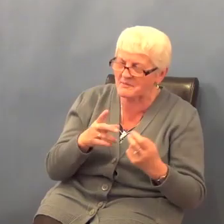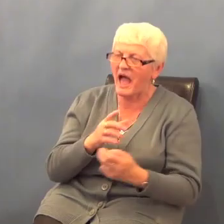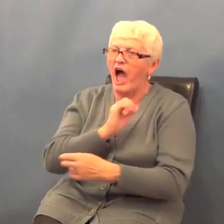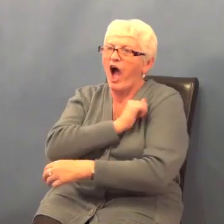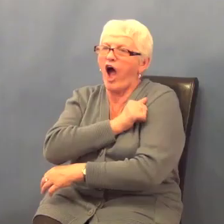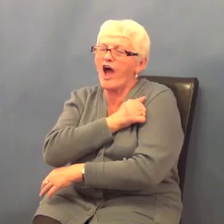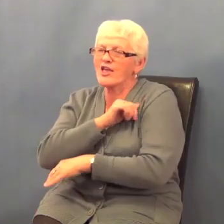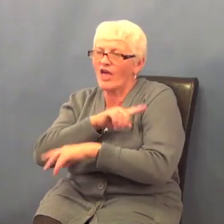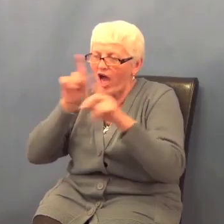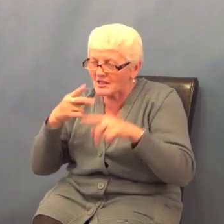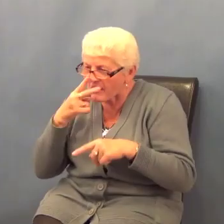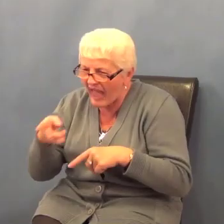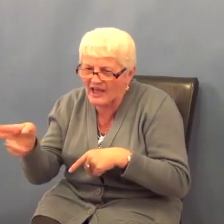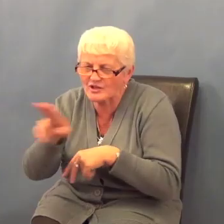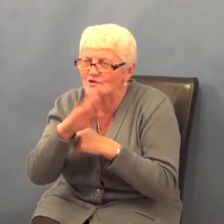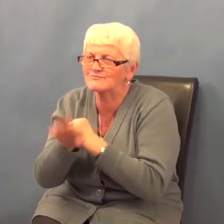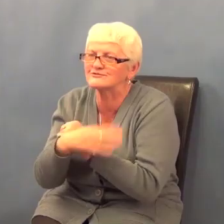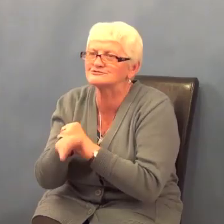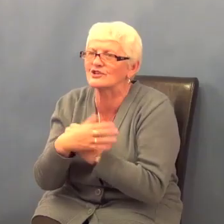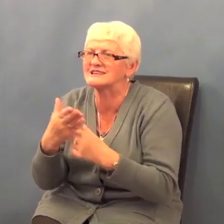Patrzą przez okna, pusto.